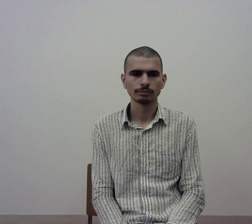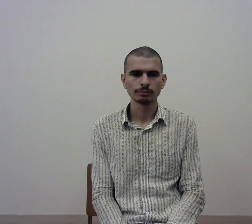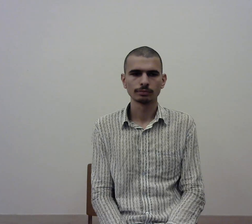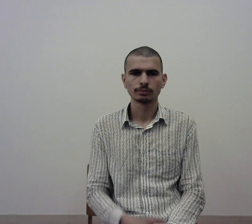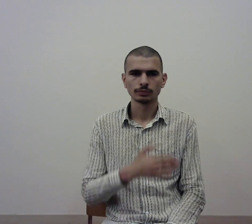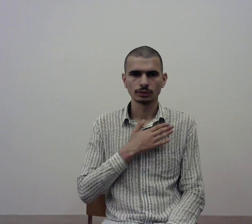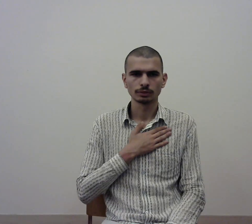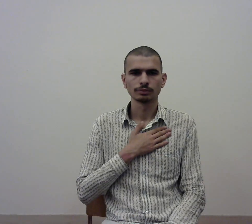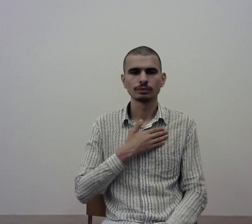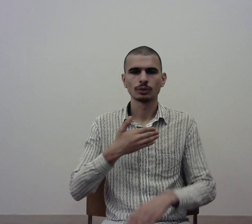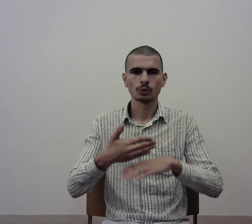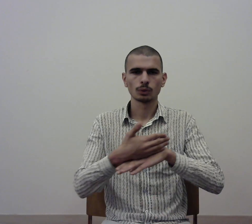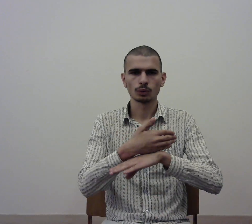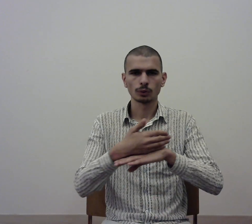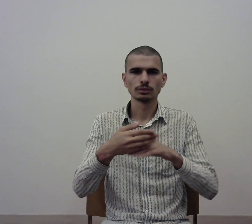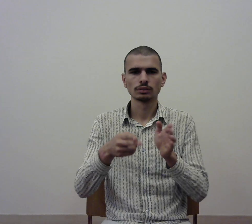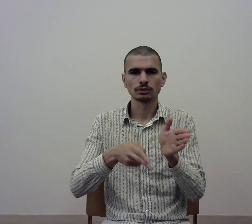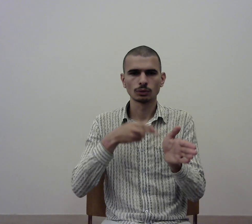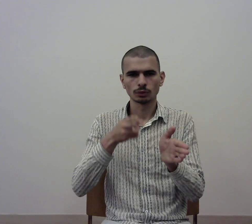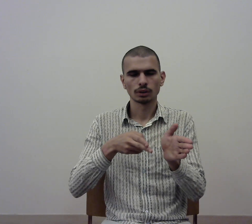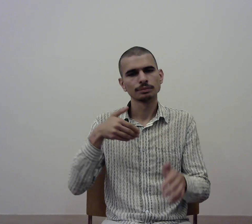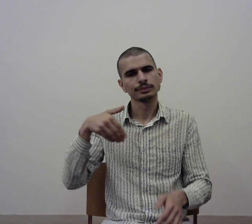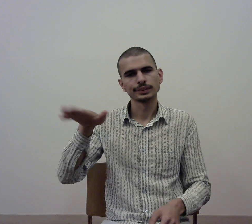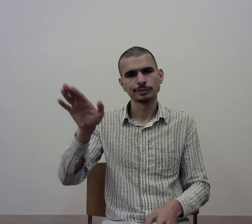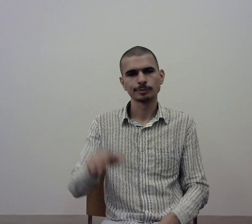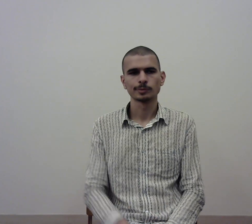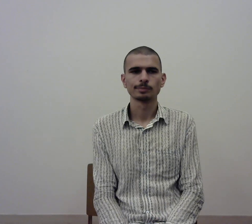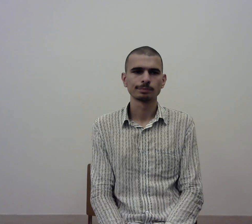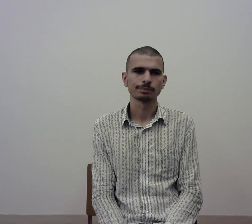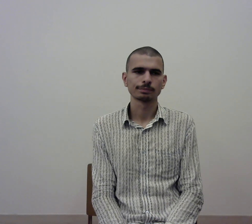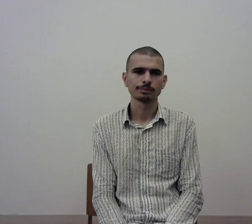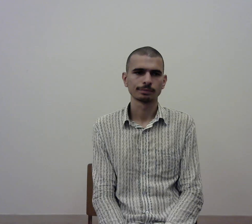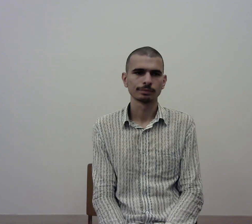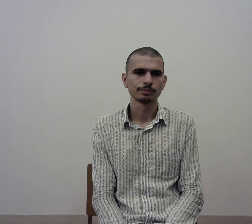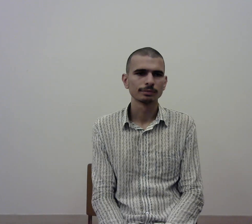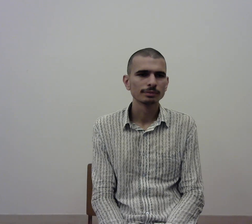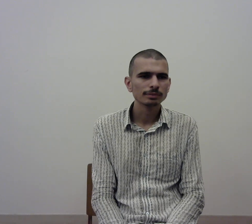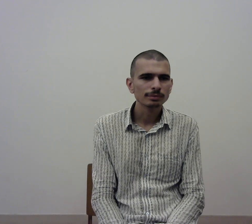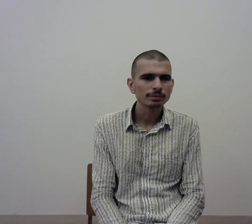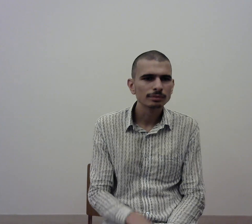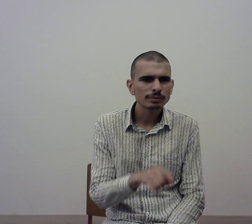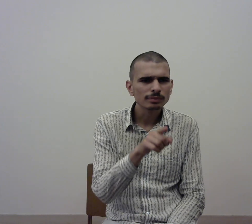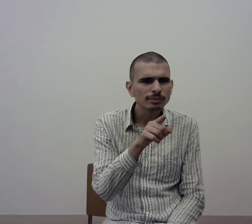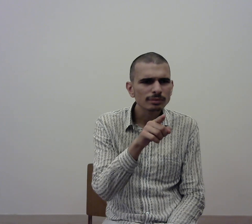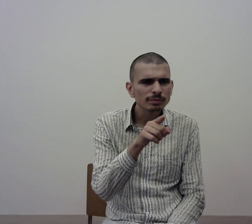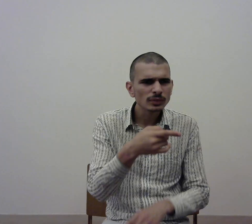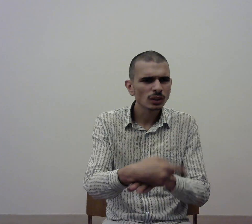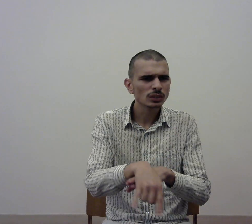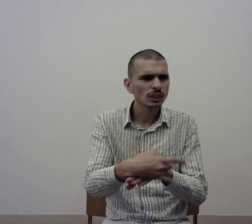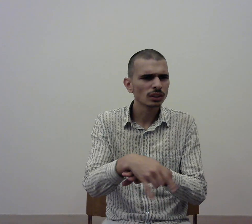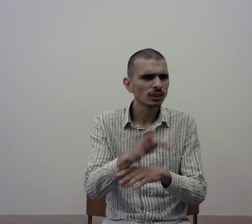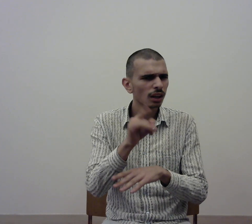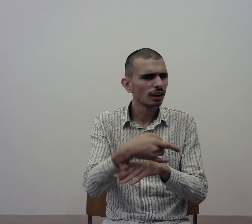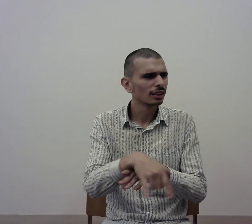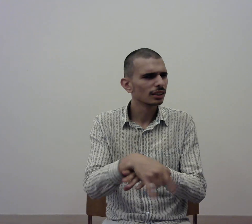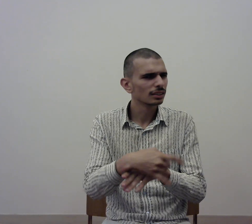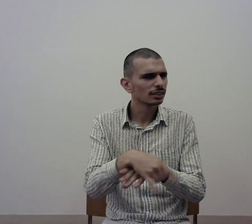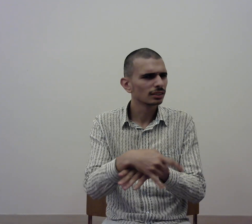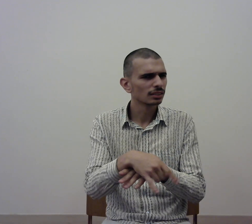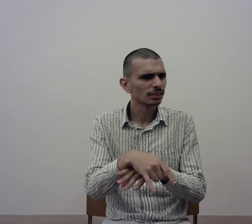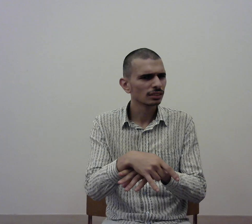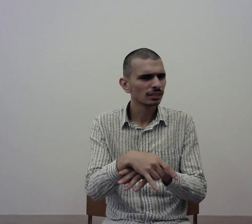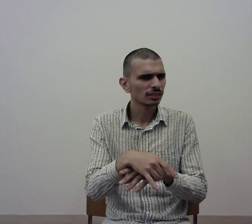Mən Sumqayıta qatarla gedirəm